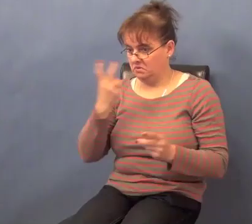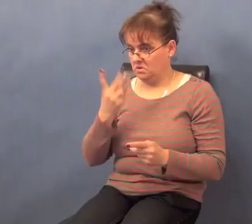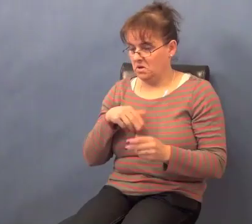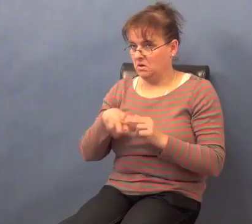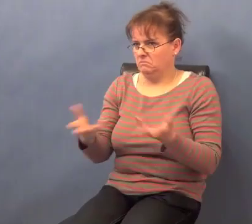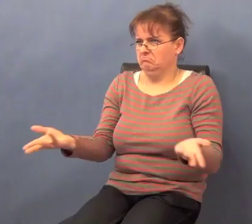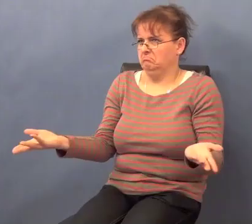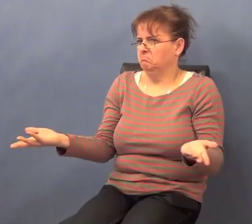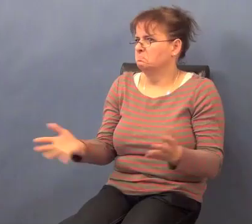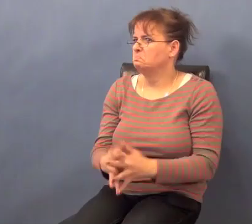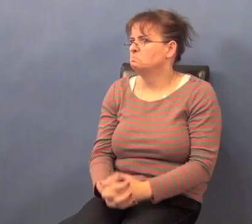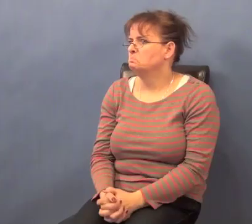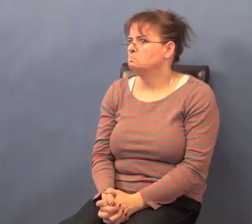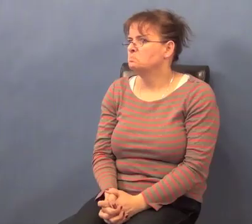Nie wolno iść z ciekawości?